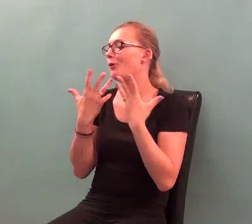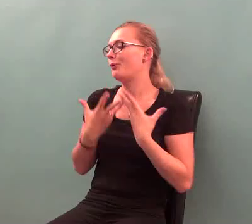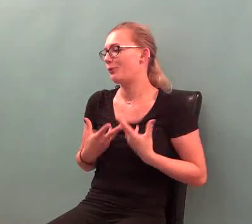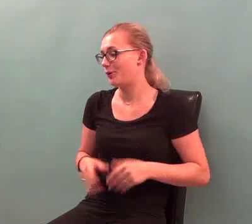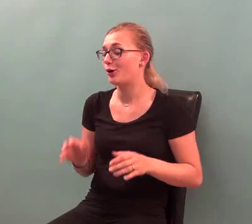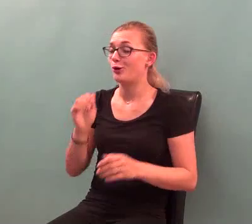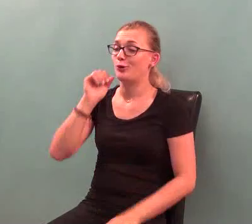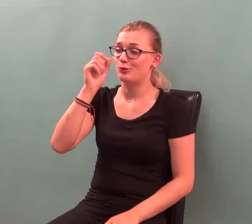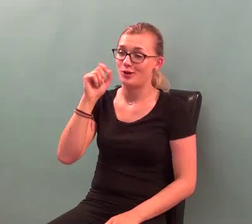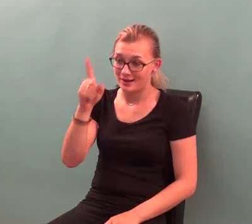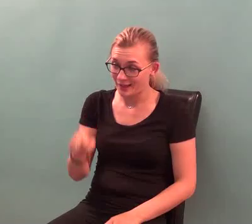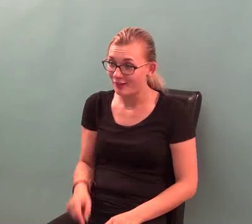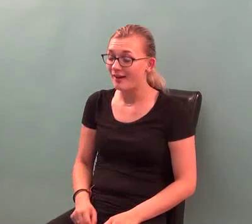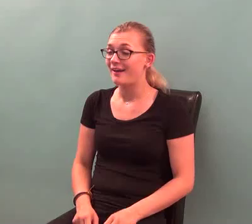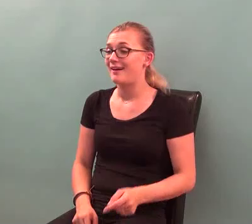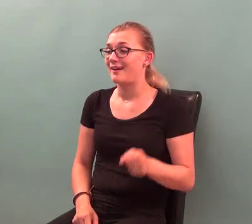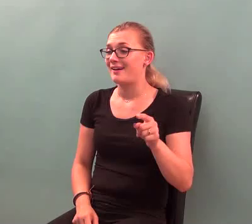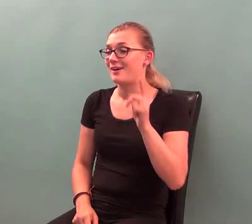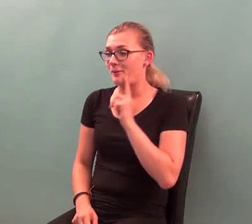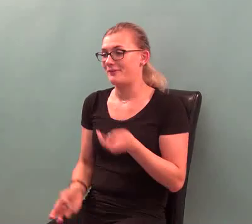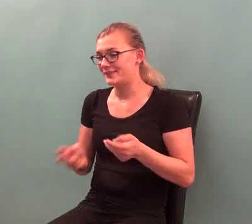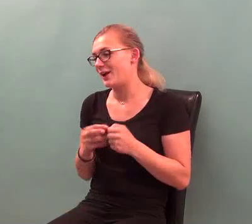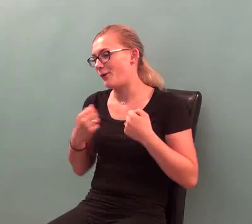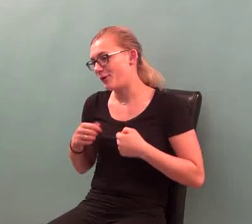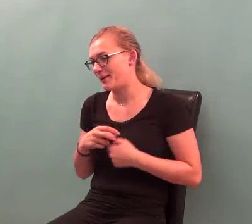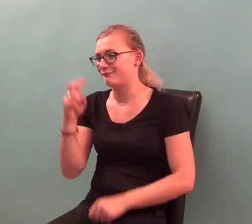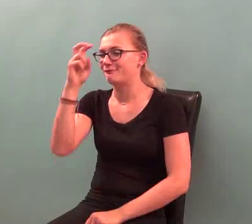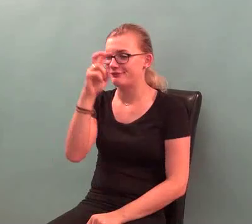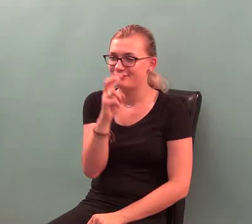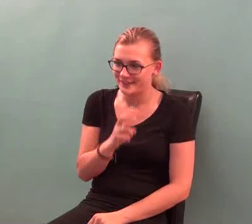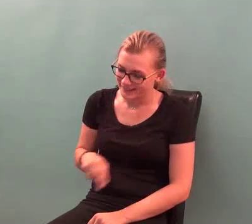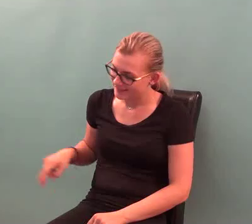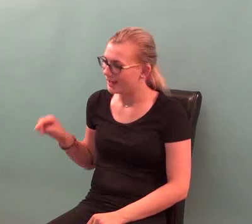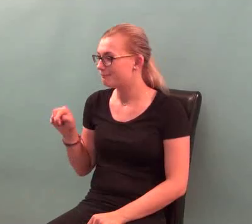Następnego dnia rano chłopak wstaje, ubiera się i zjeżdża windą na dół.